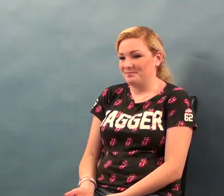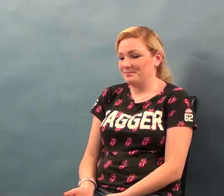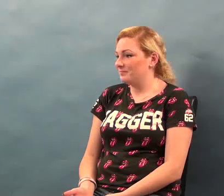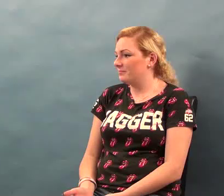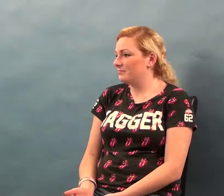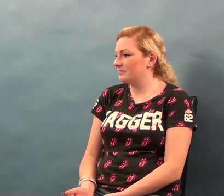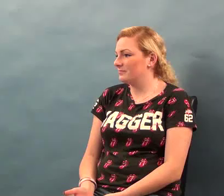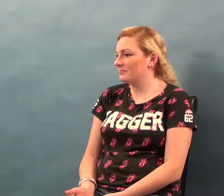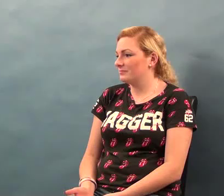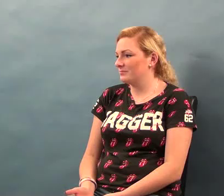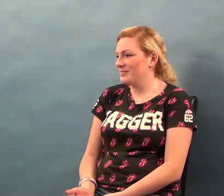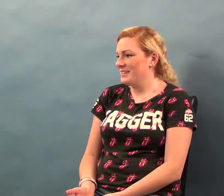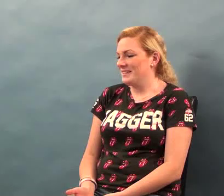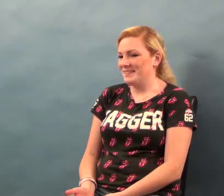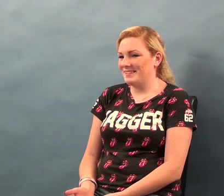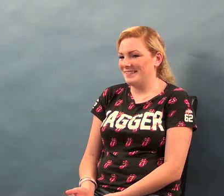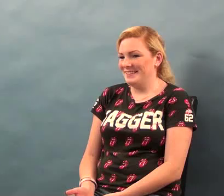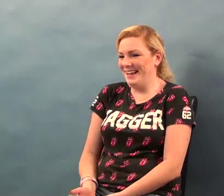Trzeba uważać, żeby tam się nie kąpać.